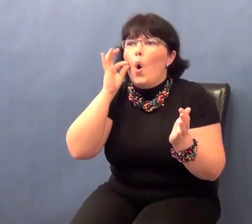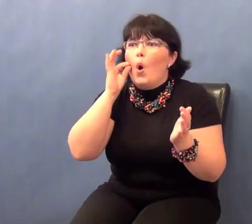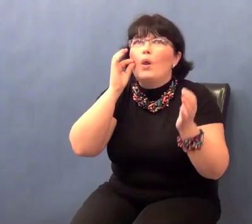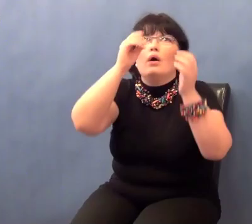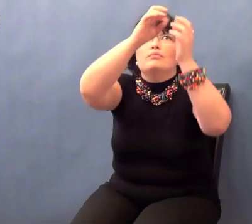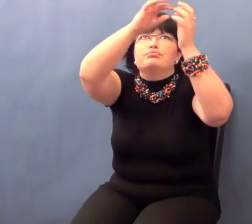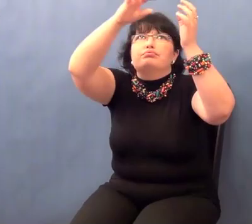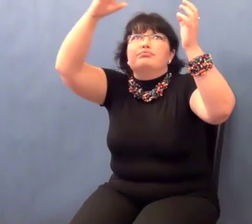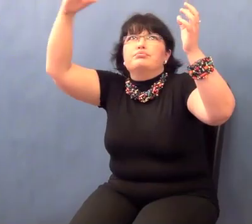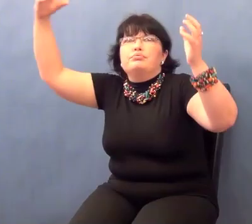Pszczoły wyszli z gniazd.